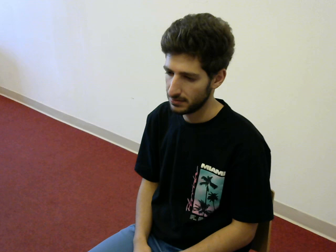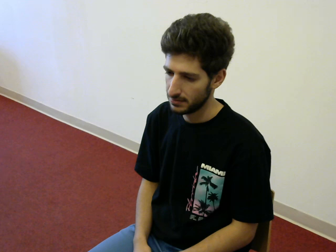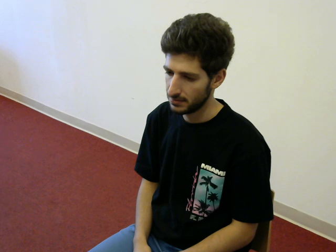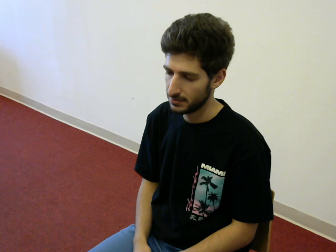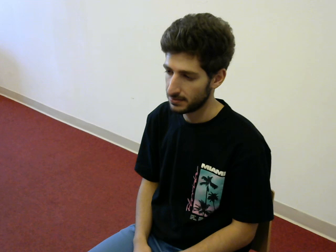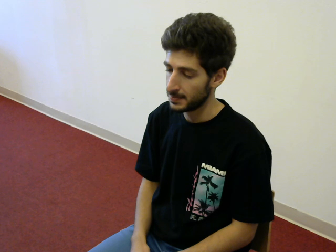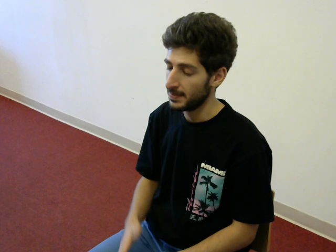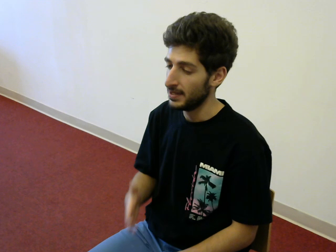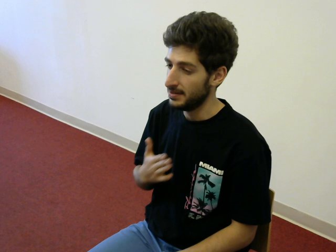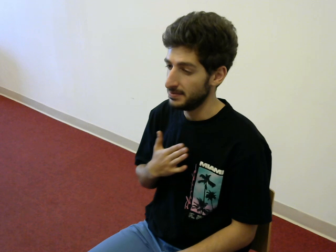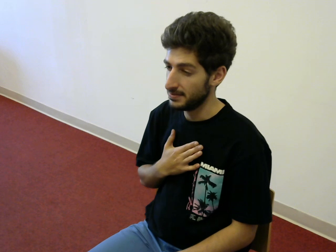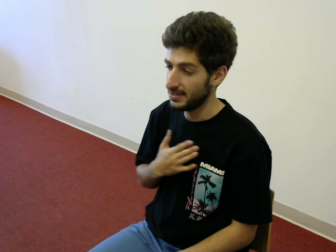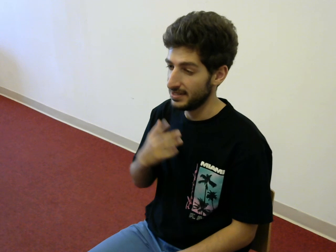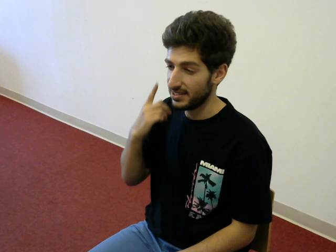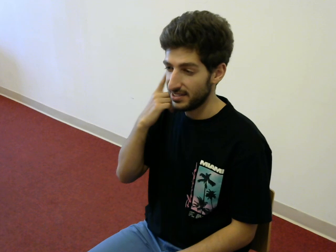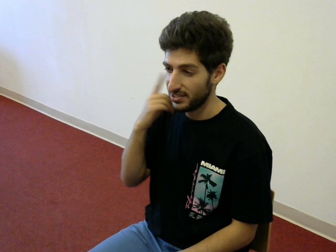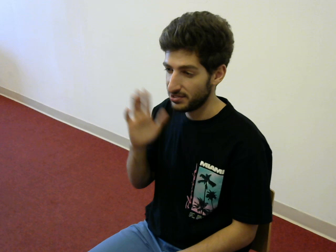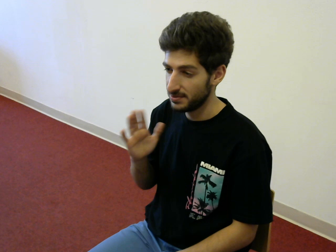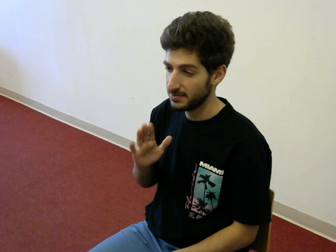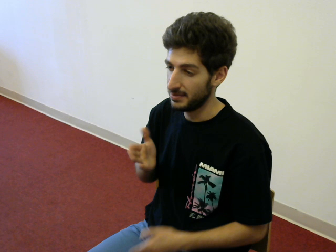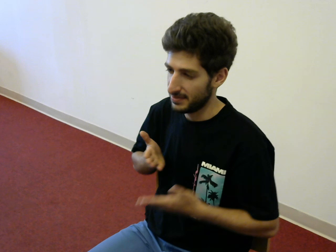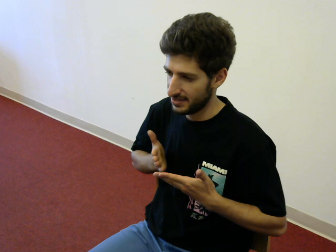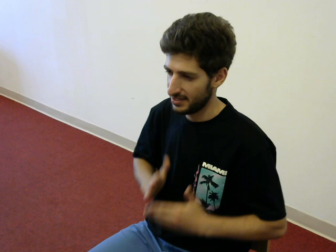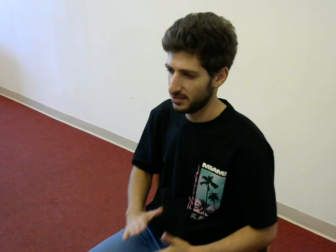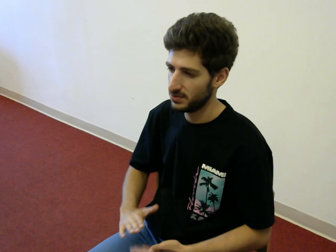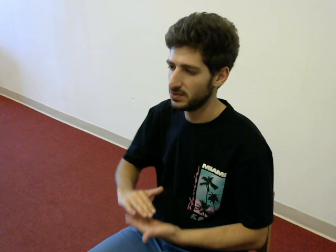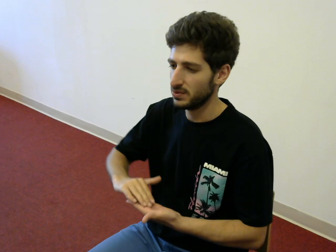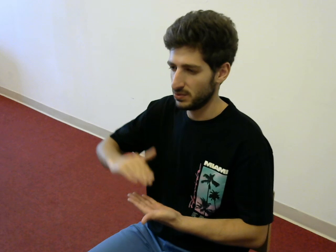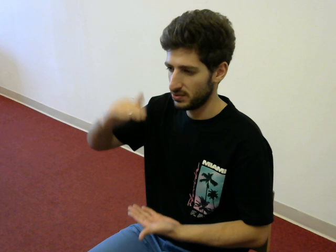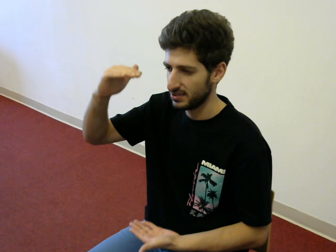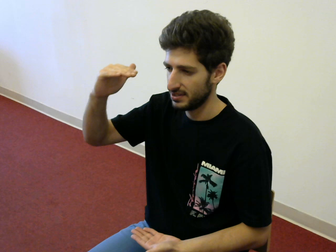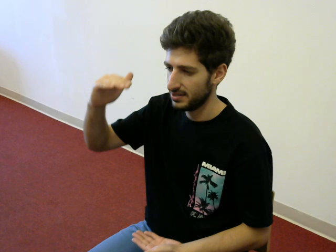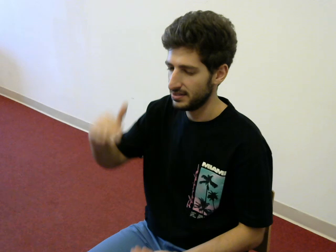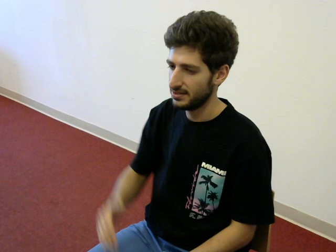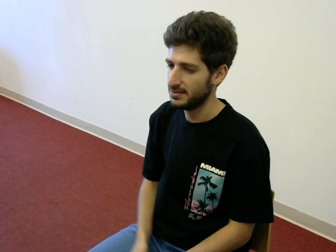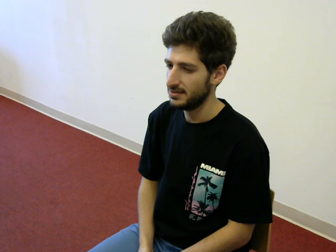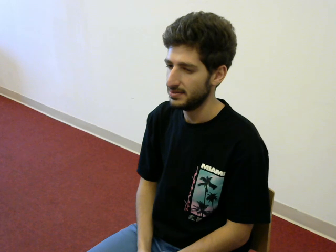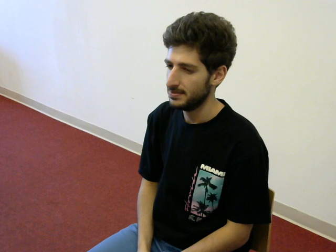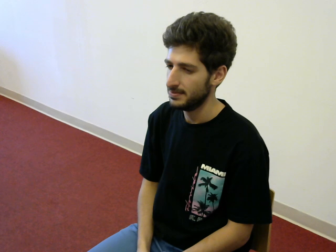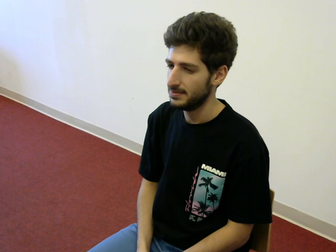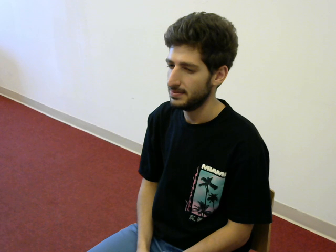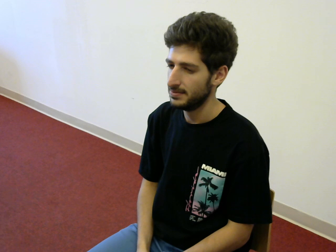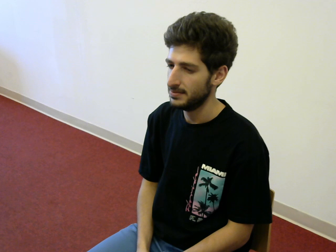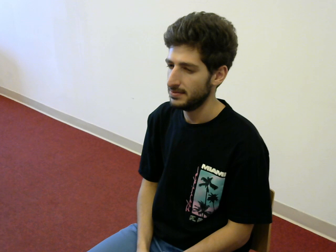Mənim eşitmə məhdudiyyətim anadangəlmədir